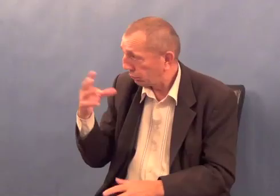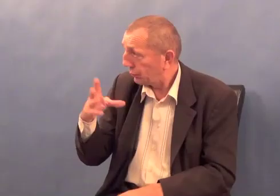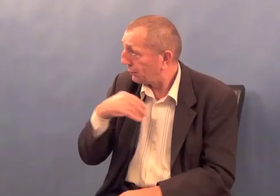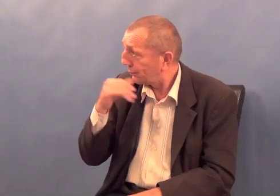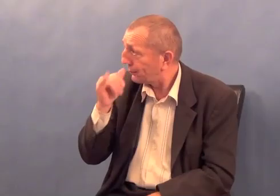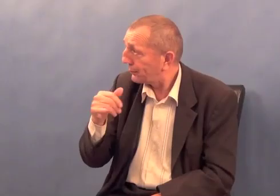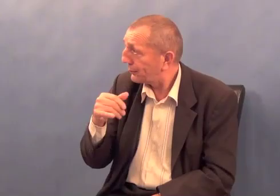Razem nie można?